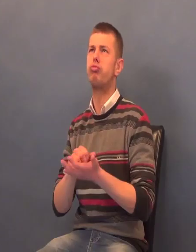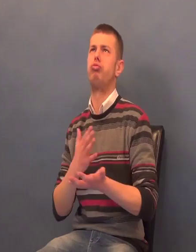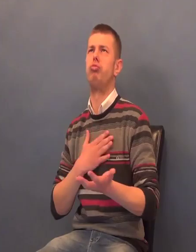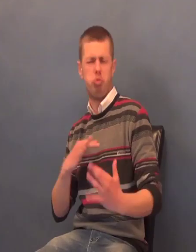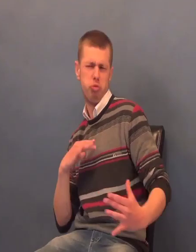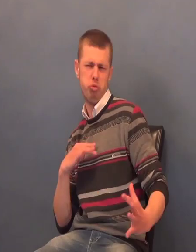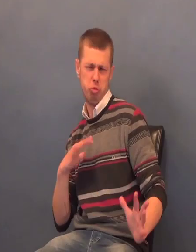Mam wolne.